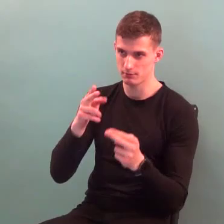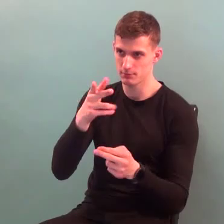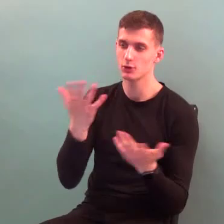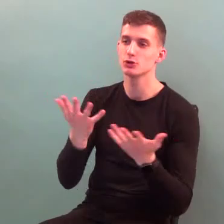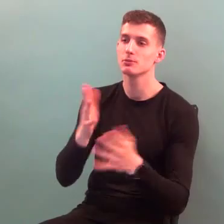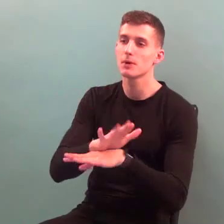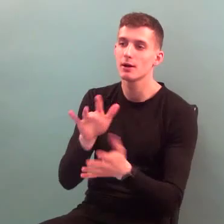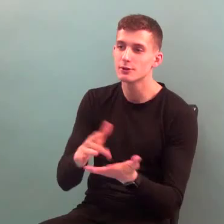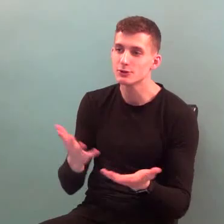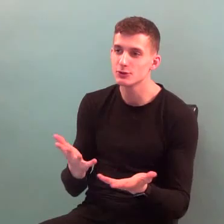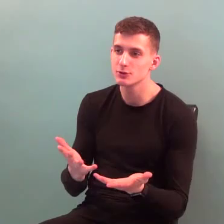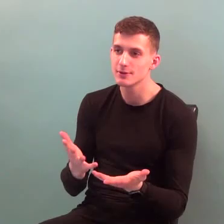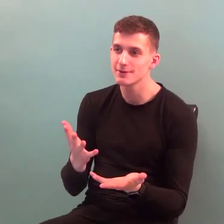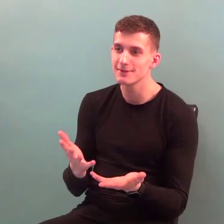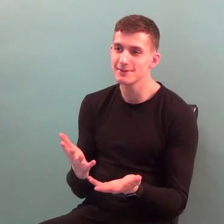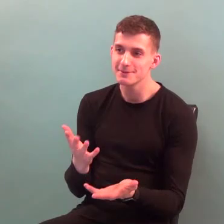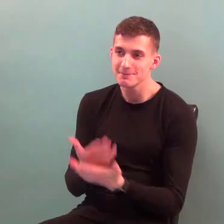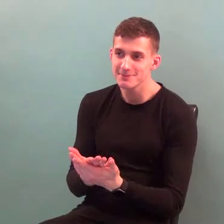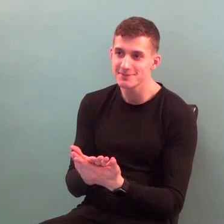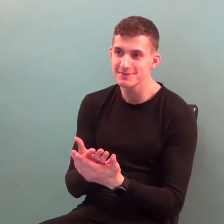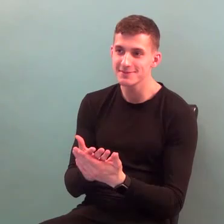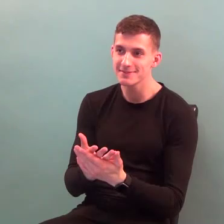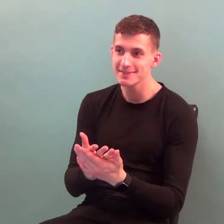W jakim barze, gdzie proponujesz?